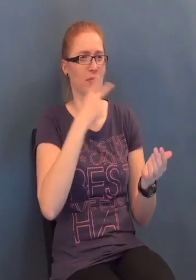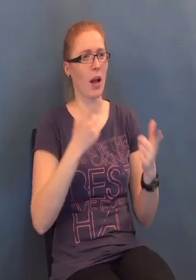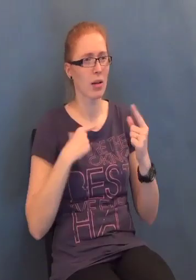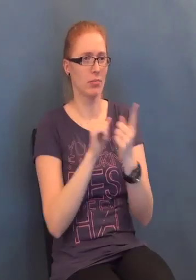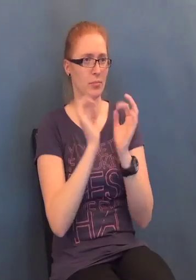Nie będzie widać.